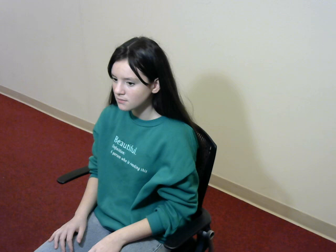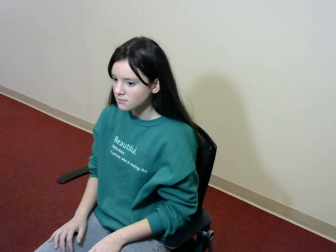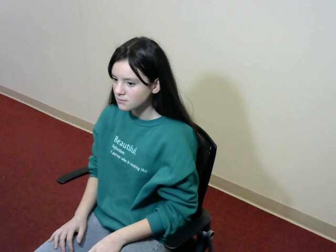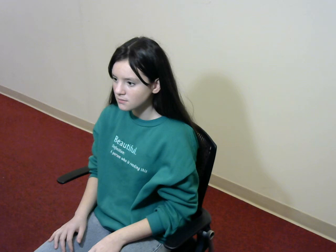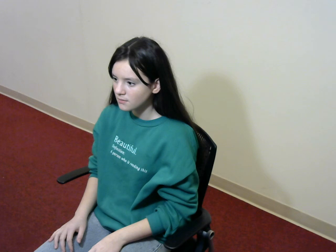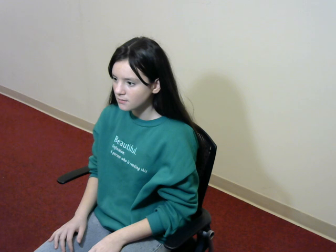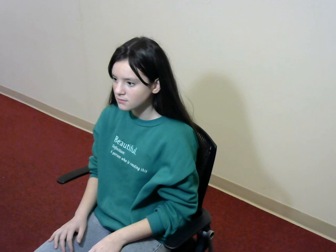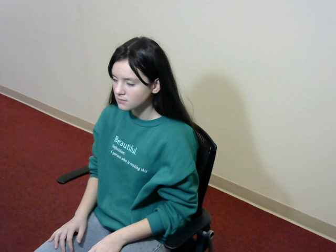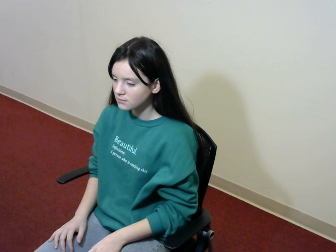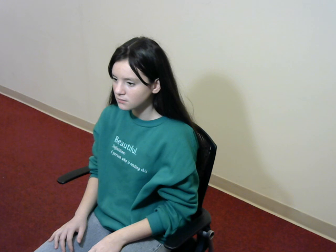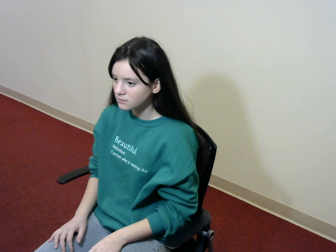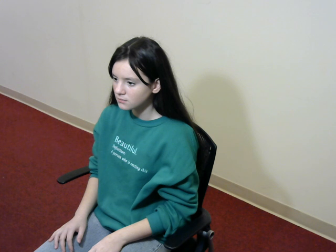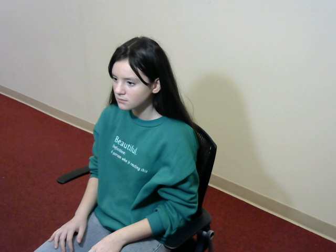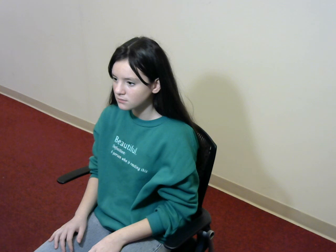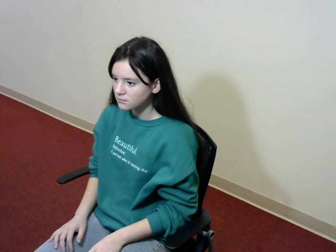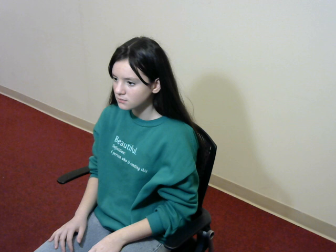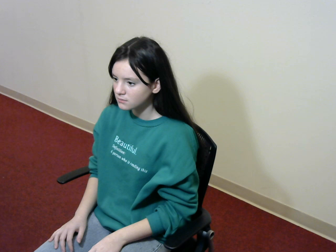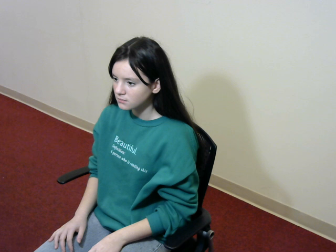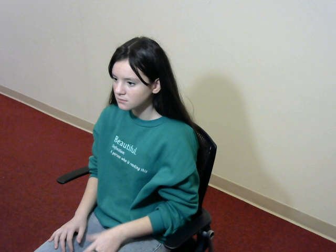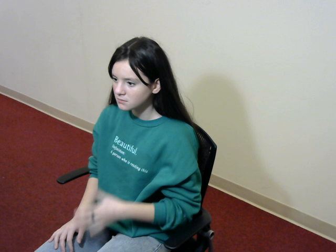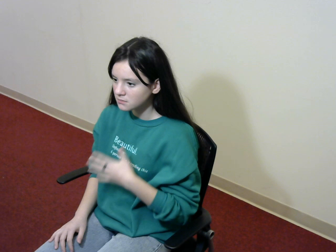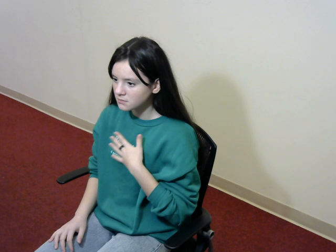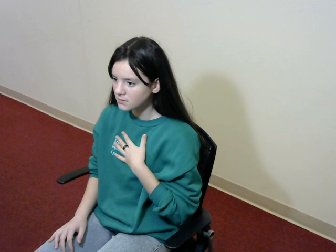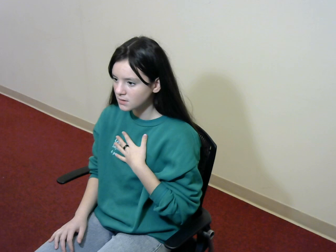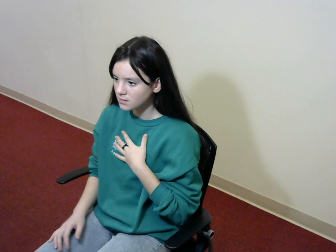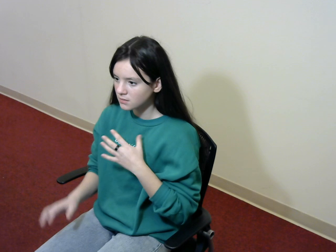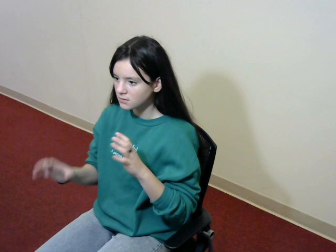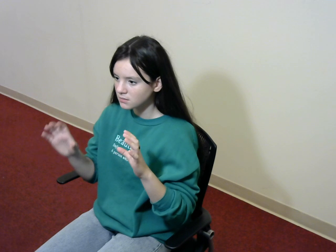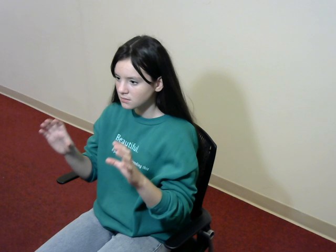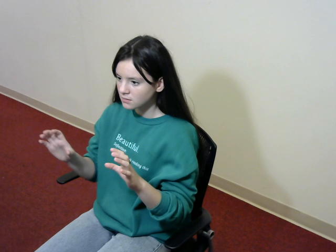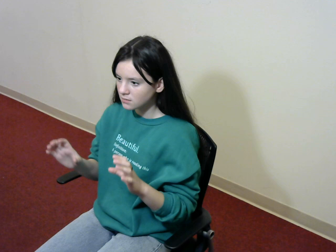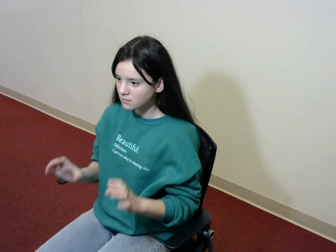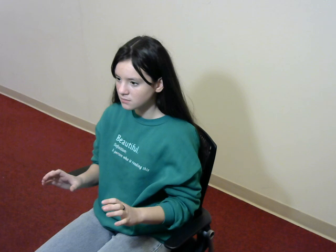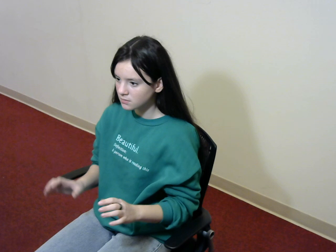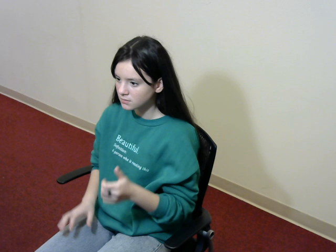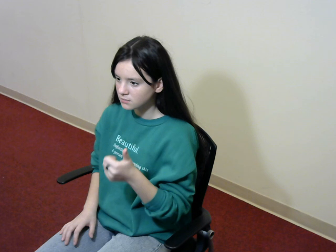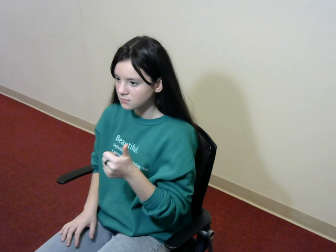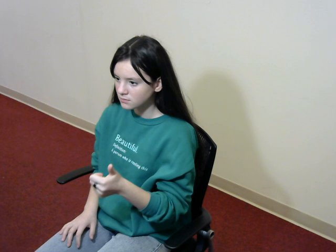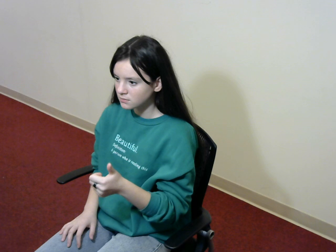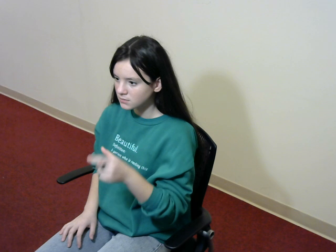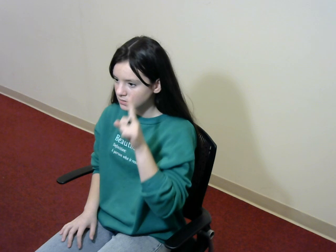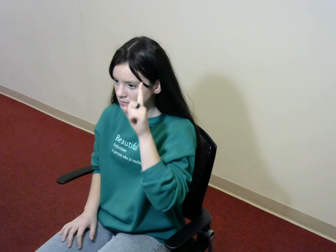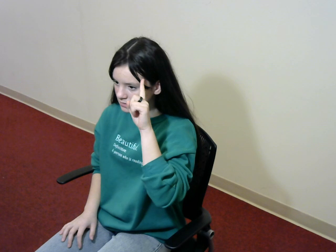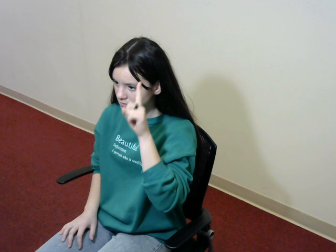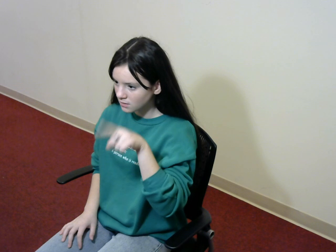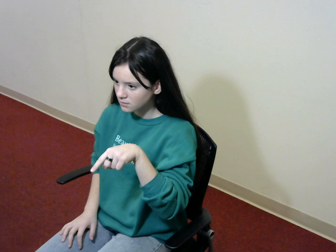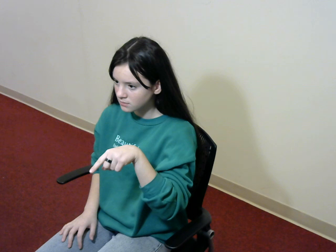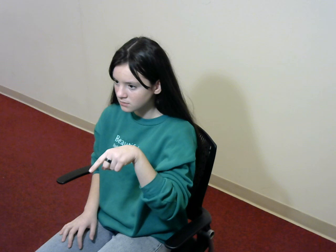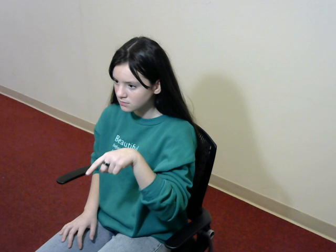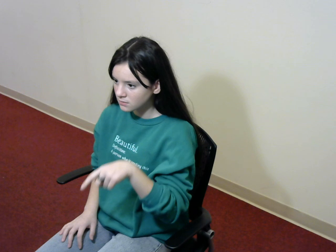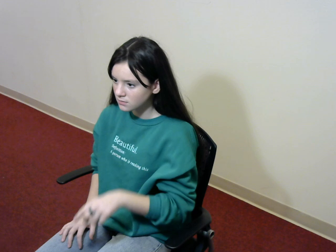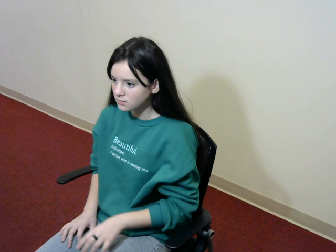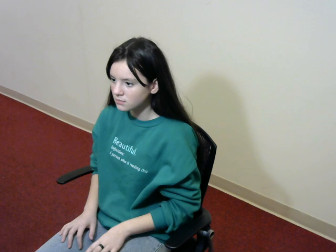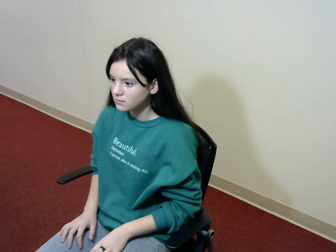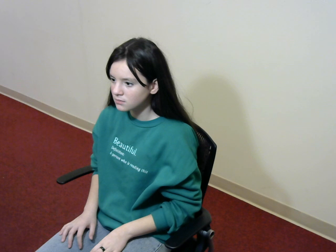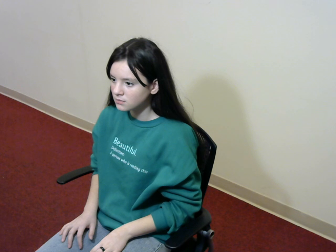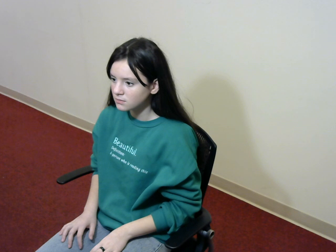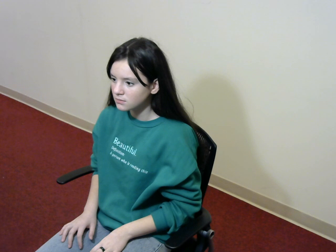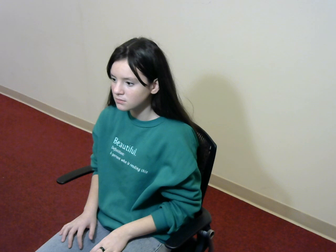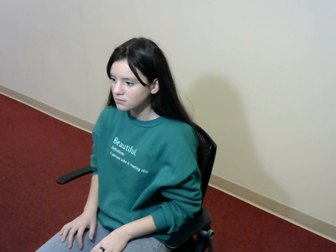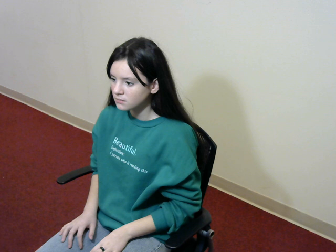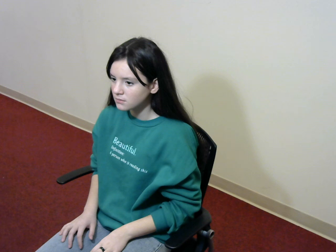Mən qanunvericiliyi yaxşı bilirəm